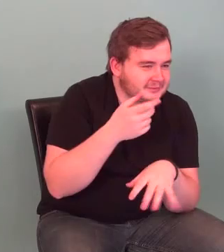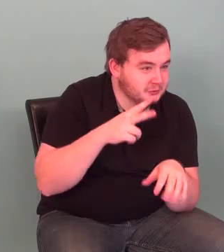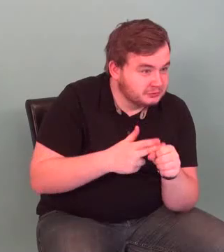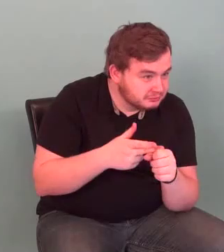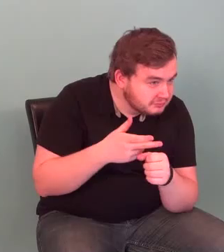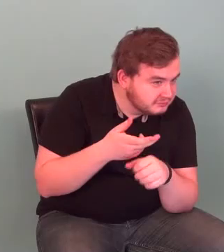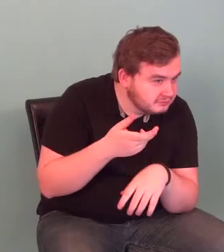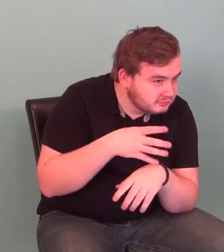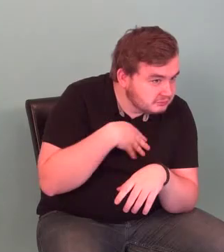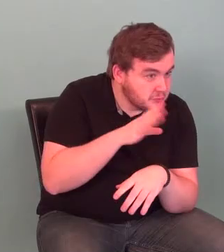Możesz o ósmej trzydzieści?